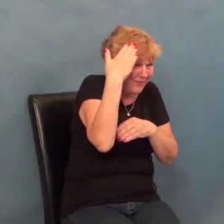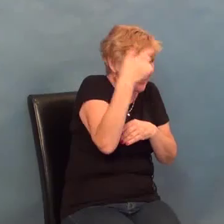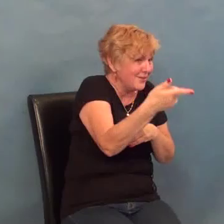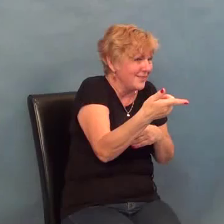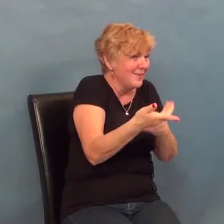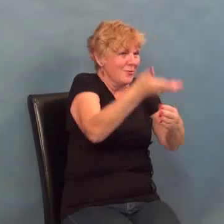To było dawno.